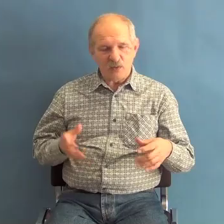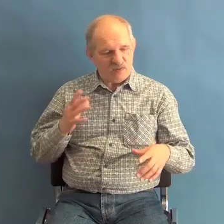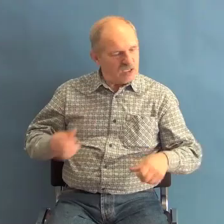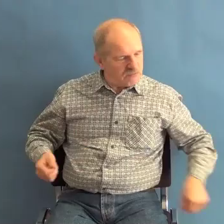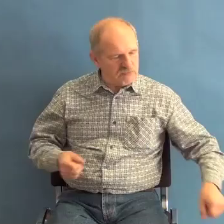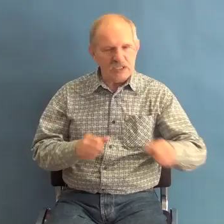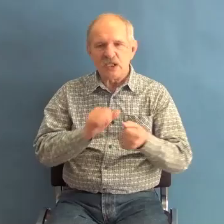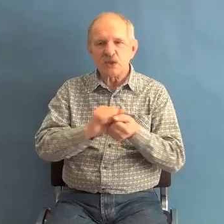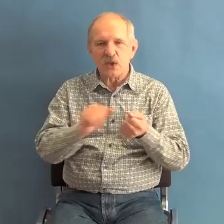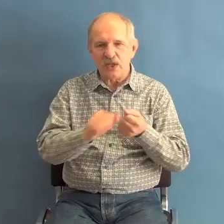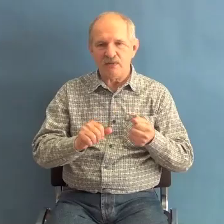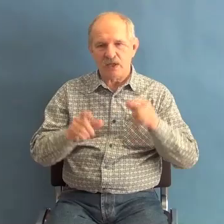Trzeba uważać, żeby nie porysować samochodu.